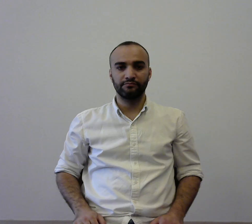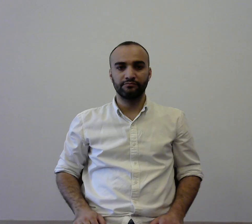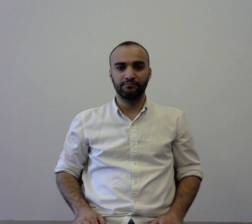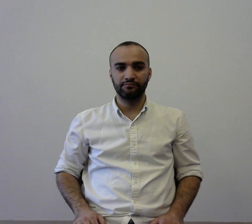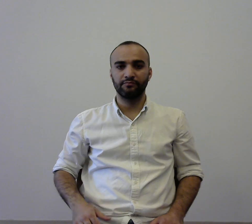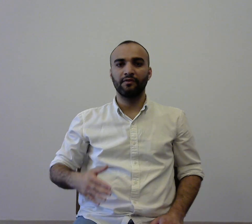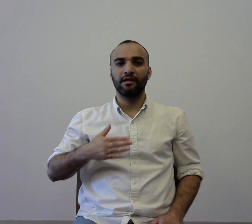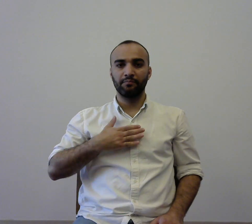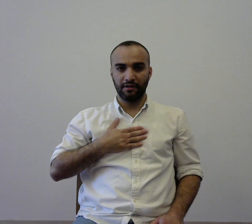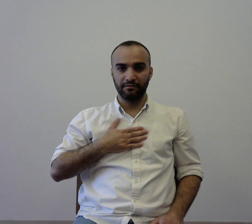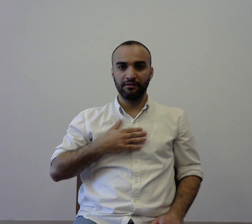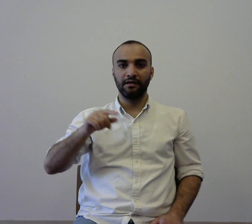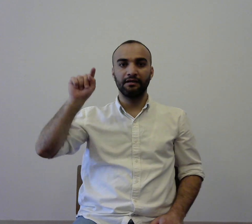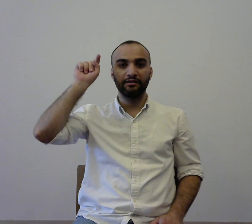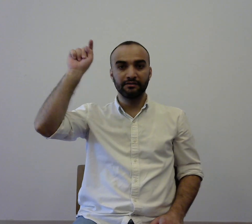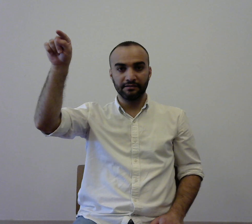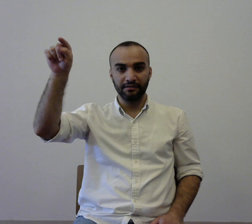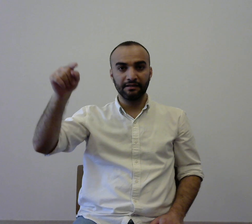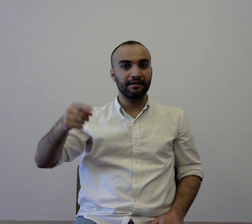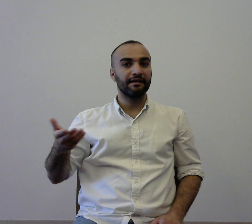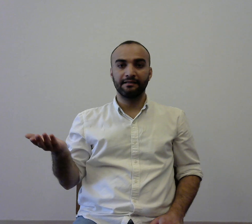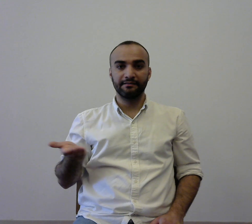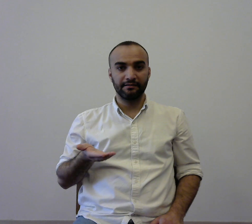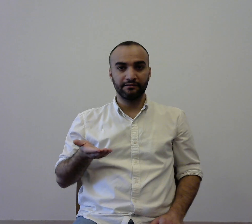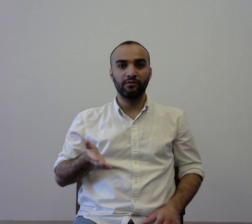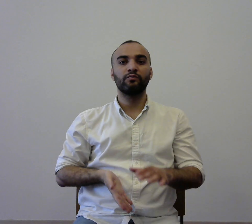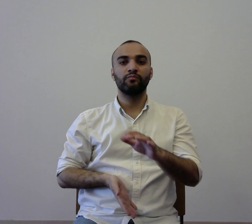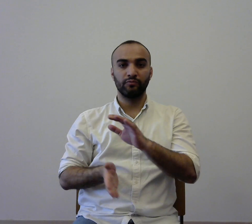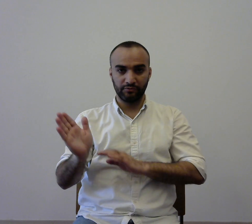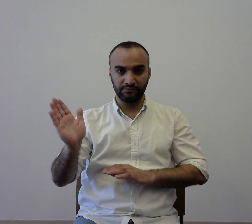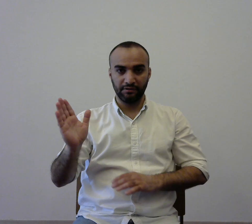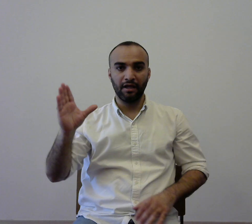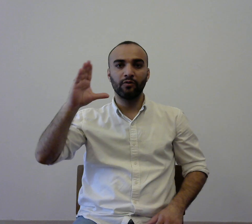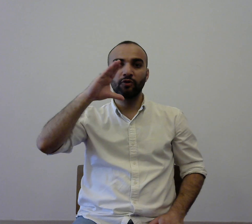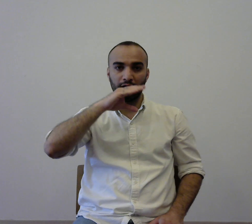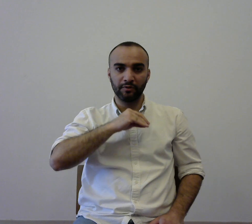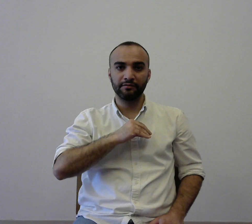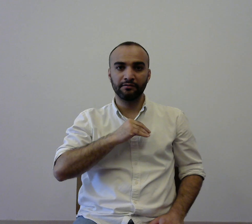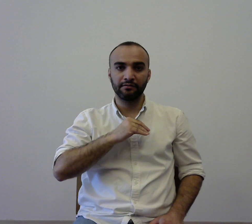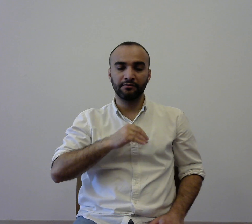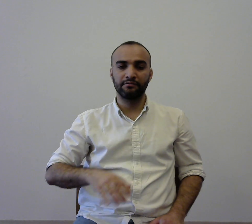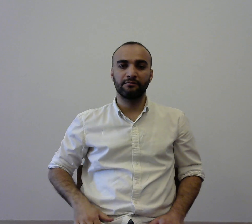Mən ora necə gedə bilərəm?